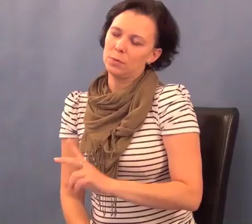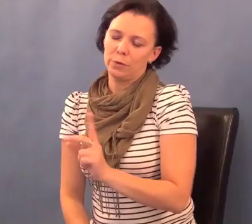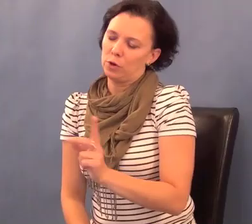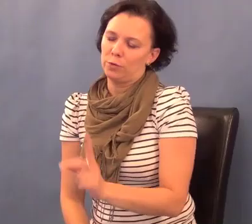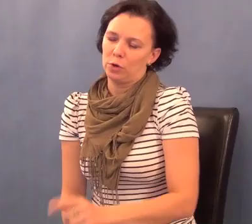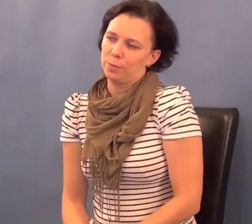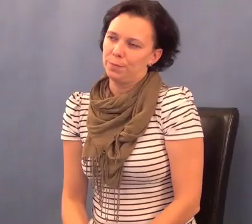Nie wolno.